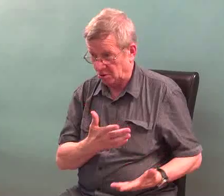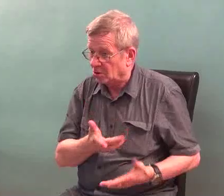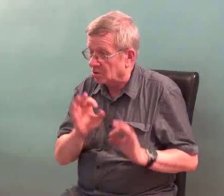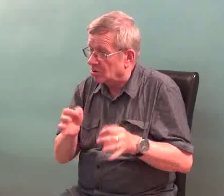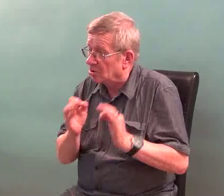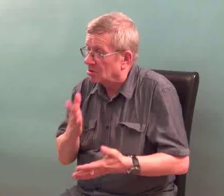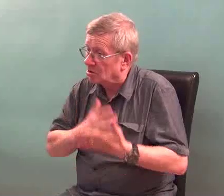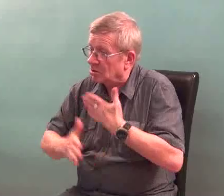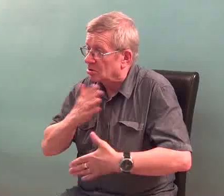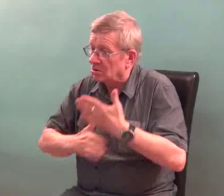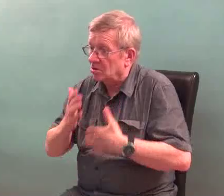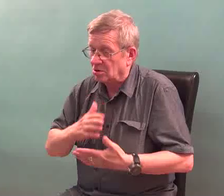Tak, tak, cieszę się.